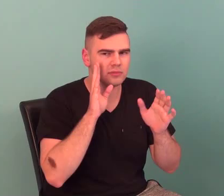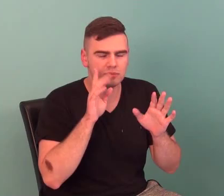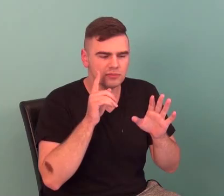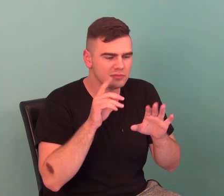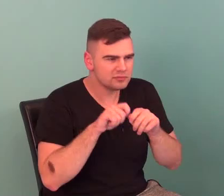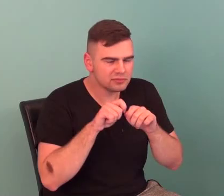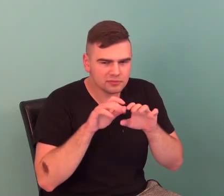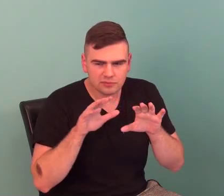Chłopak sprawdza.